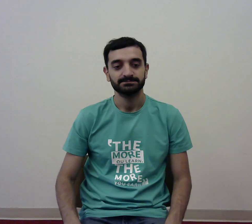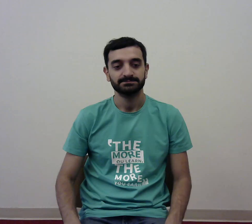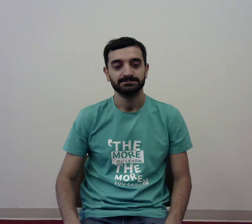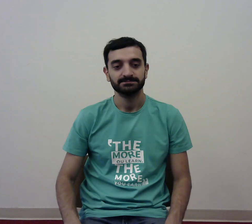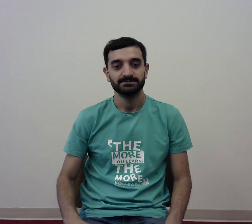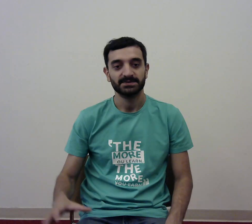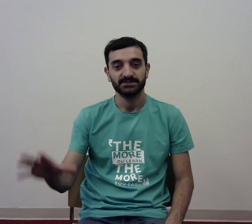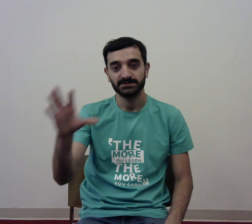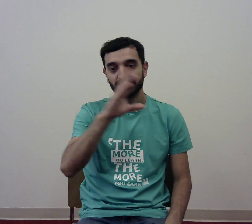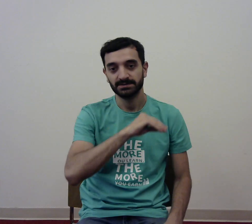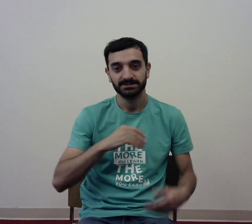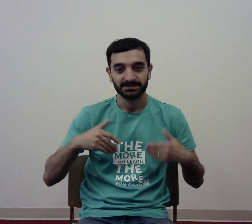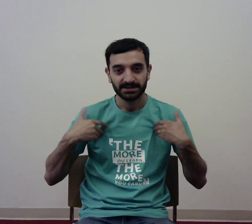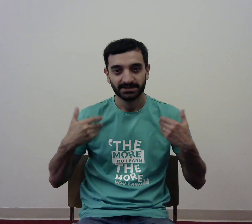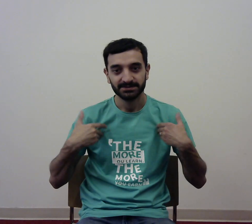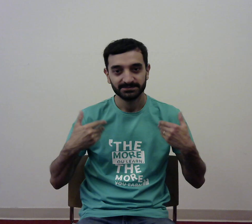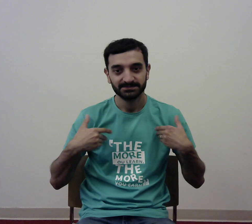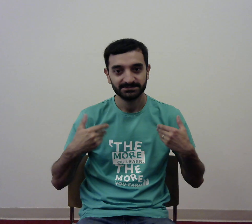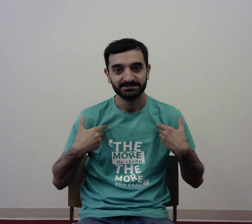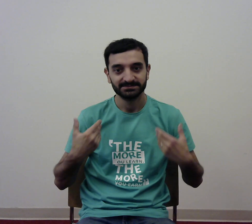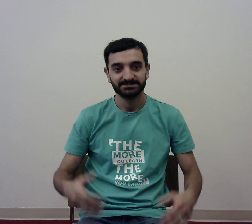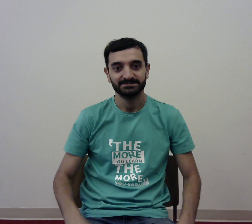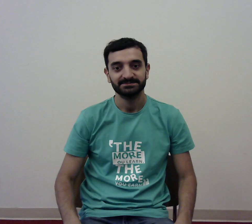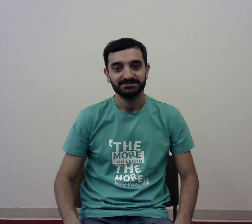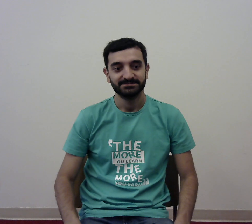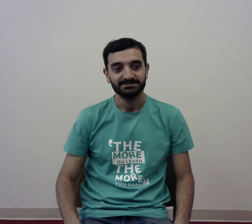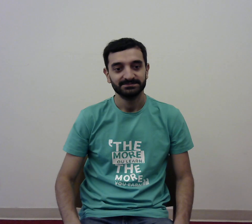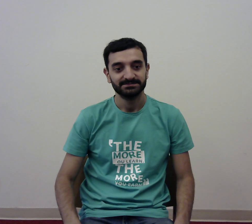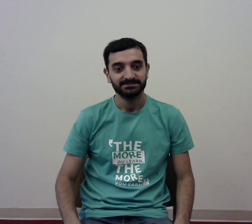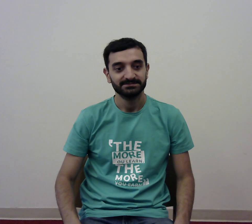Hamınızı salamlayıram